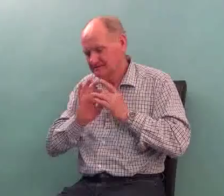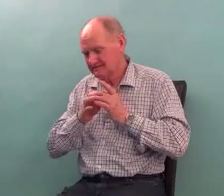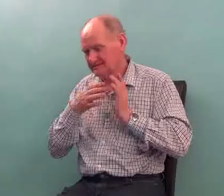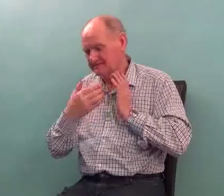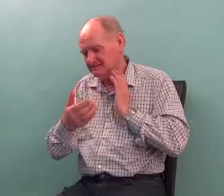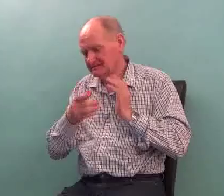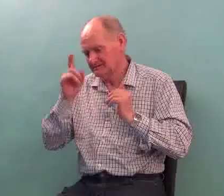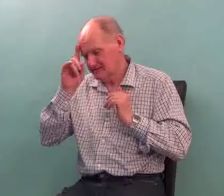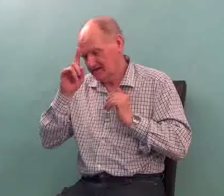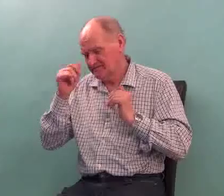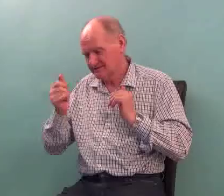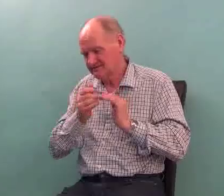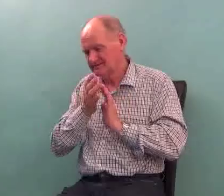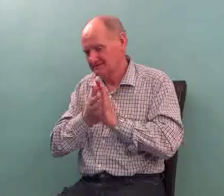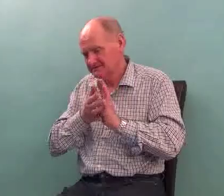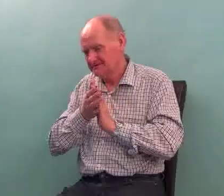Rozmawiamy zawsze po niemiecku, migamy.